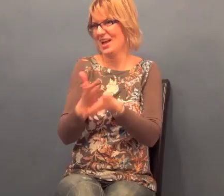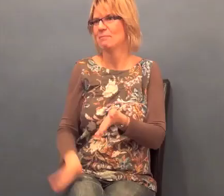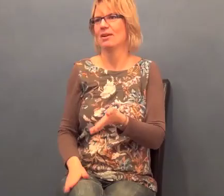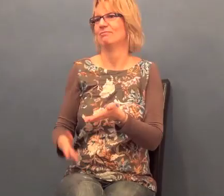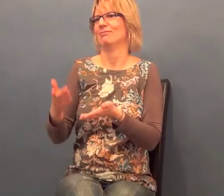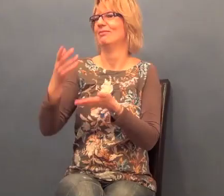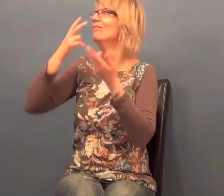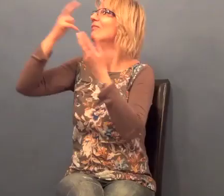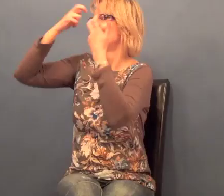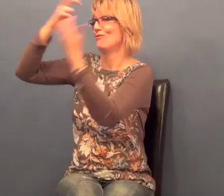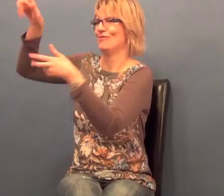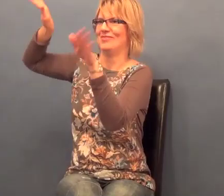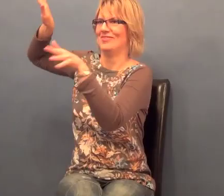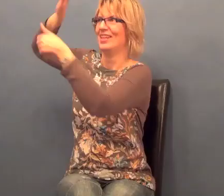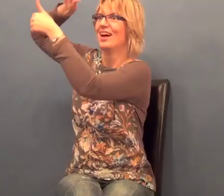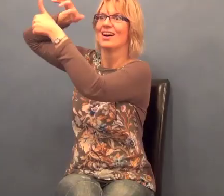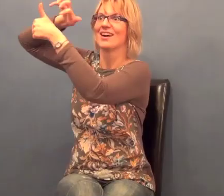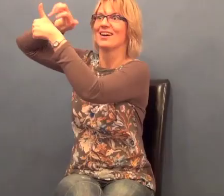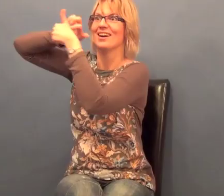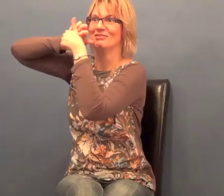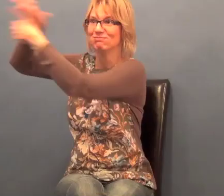Bardziej przejmuje się pogonią pszczół.